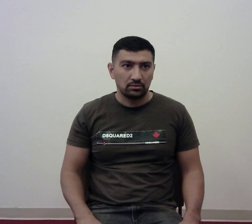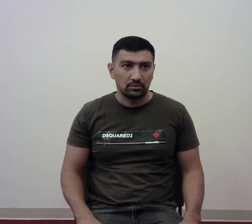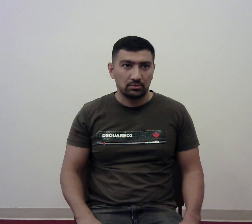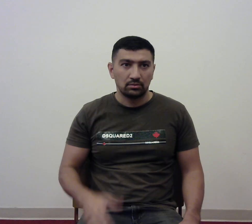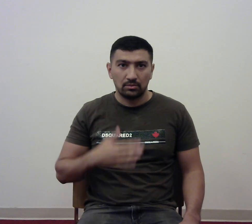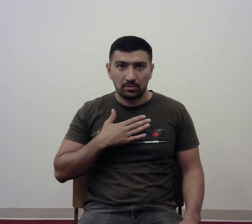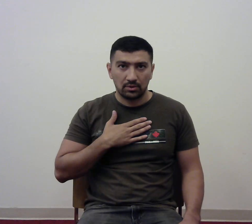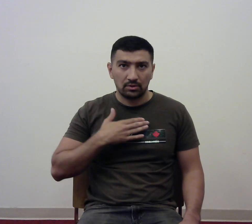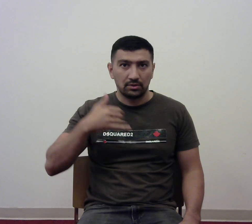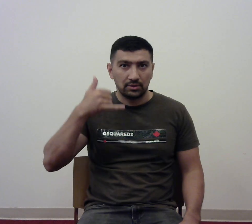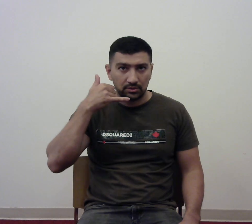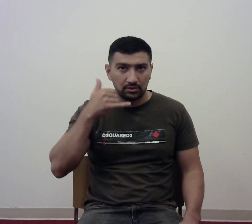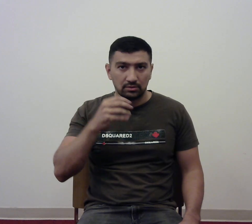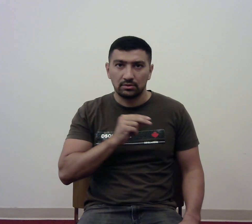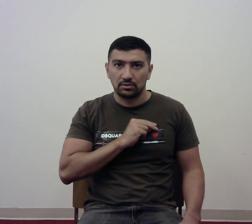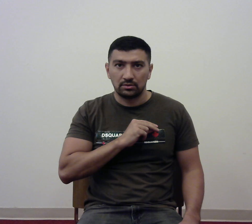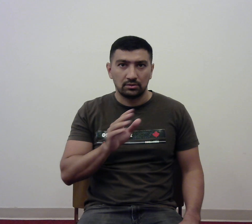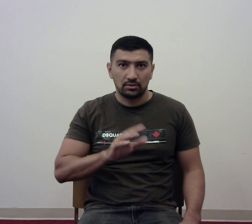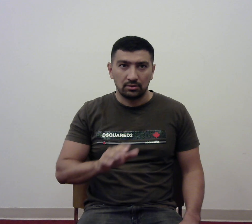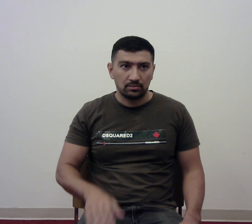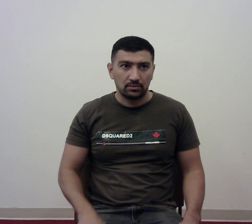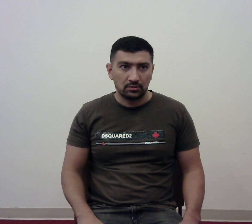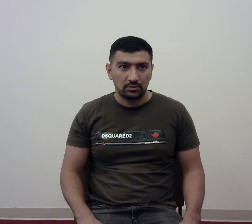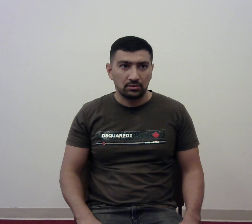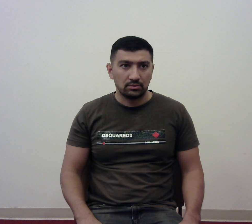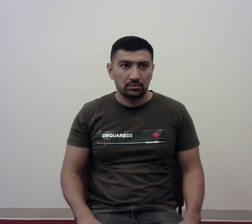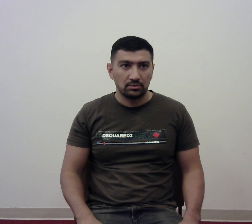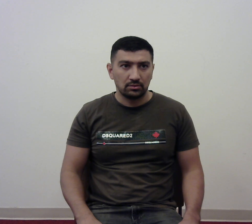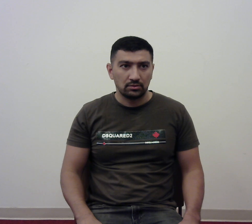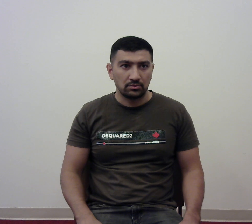Mənim telefonum özümdə deyil